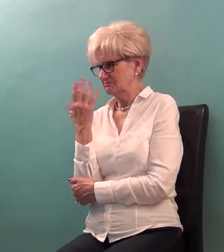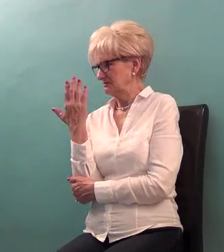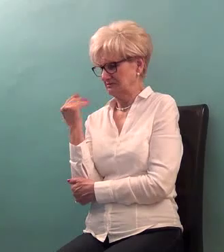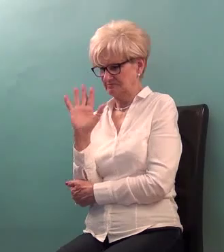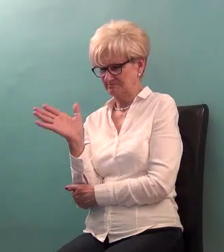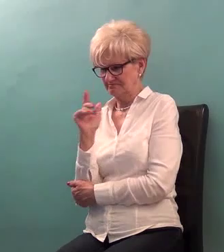Nie wiem.